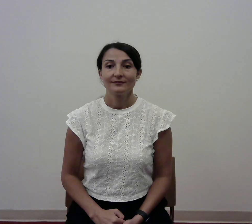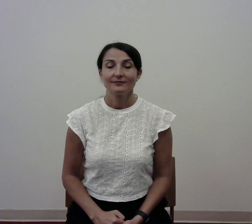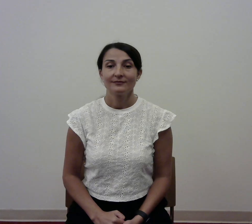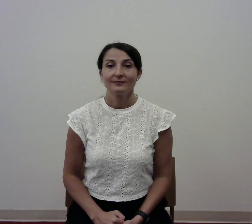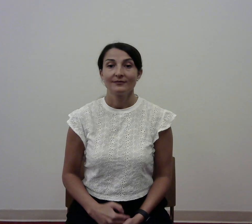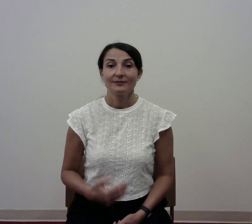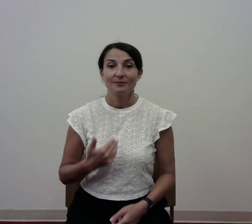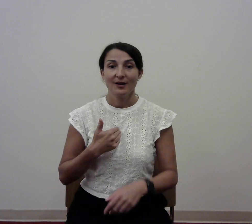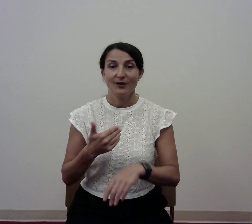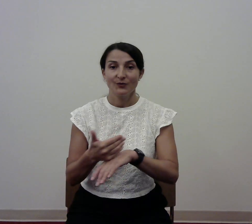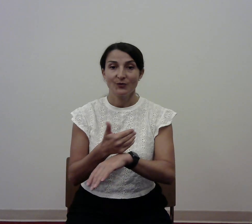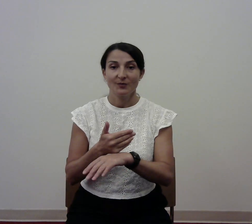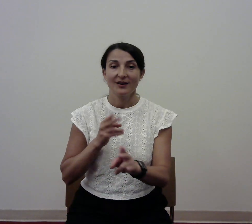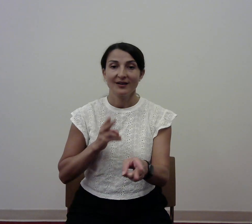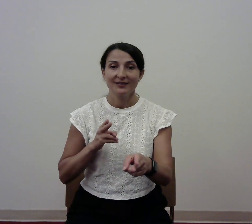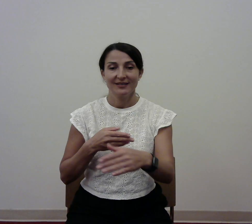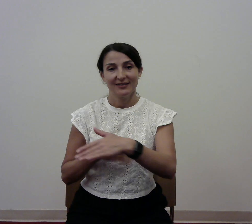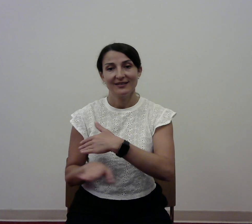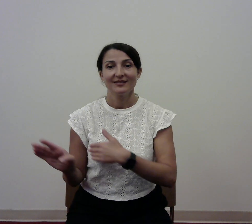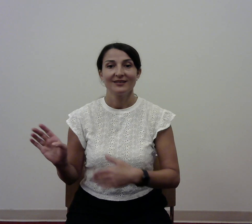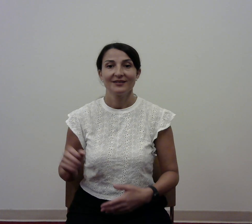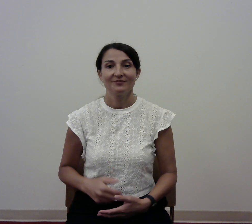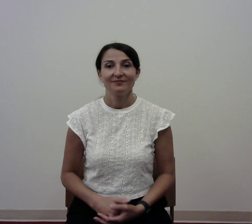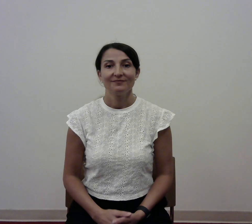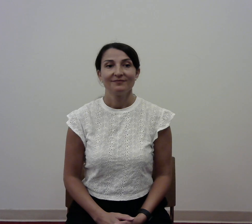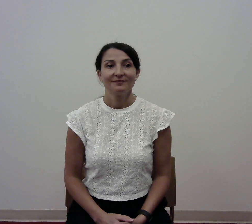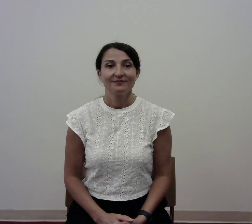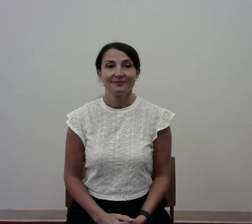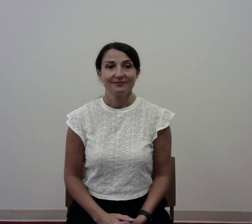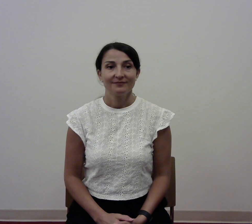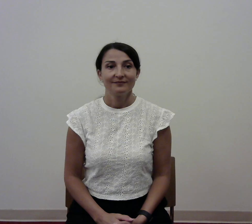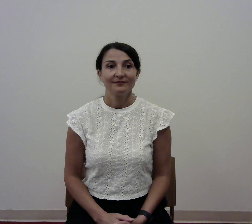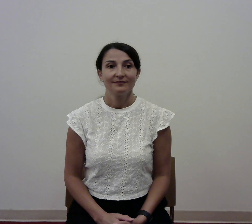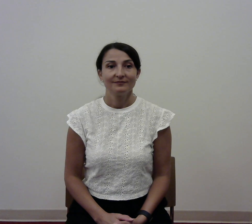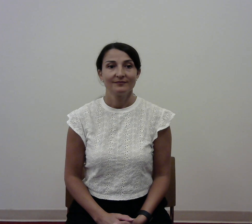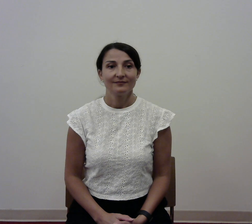Mən Sumqayıta qatarla gedirəm